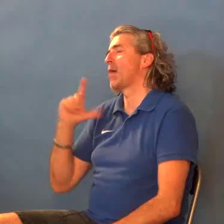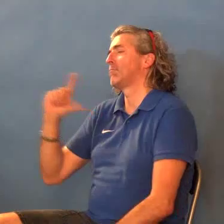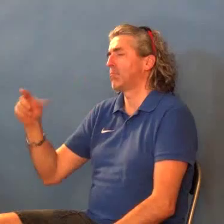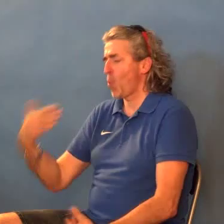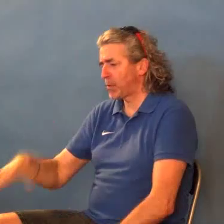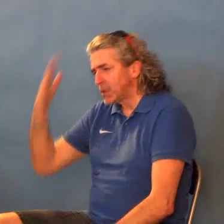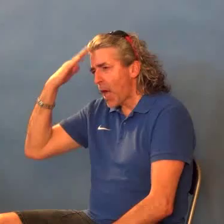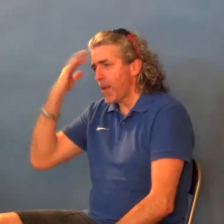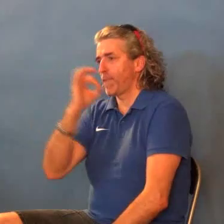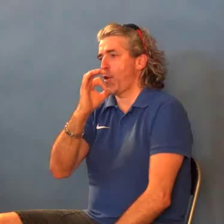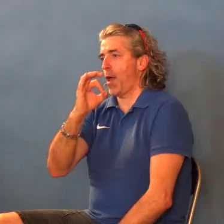Zauważyli, że chłopiec zgubił czapkę.